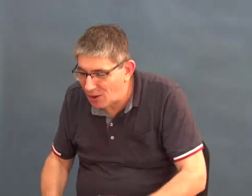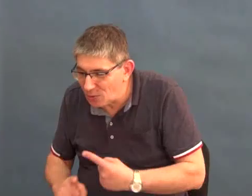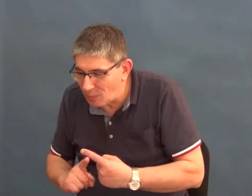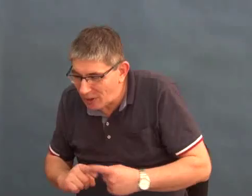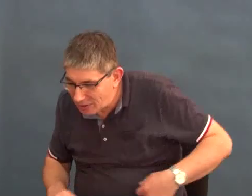Numer.